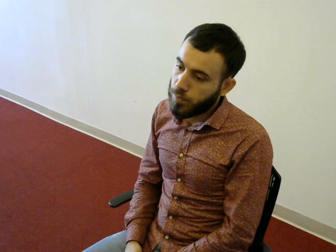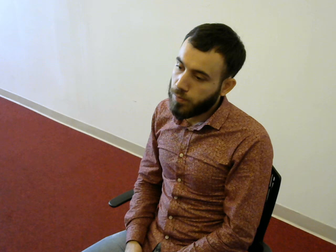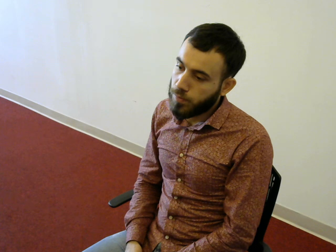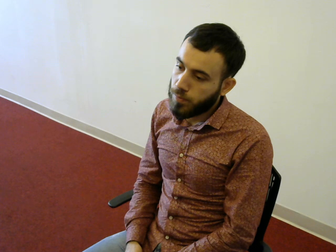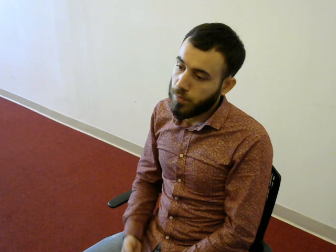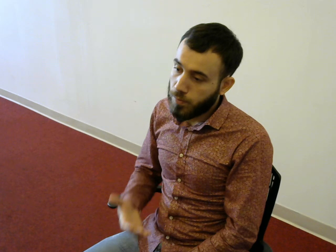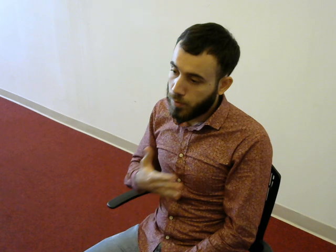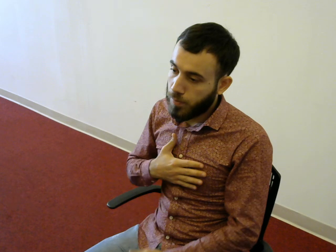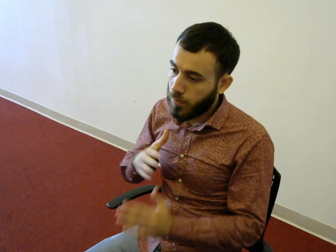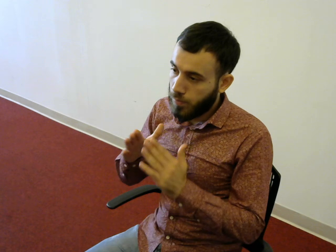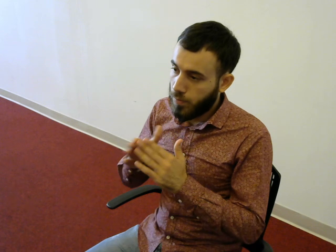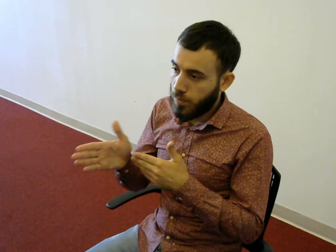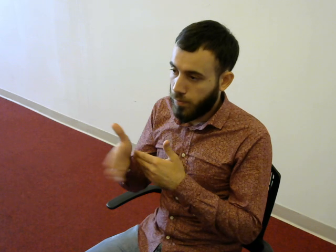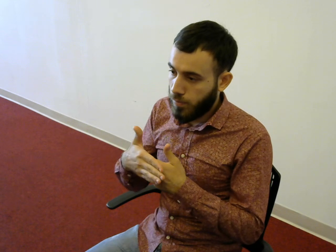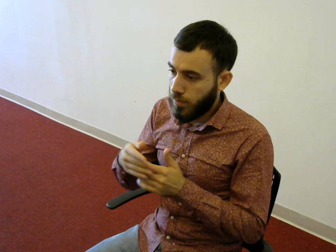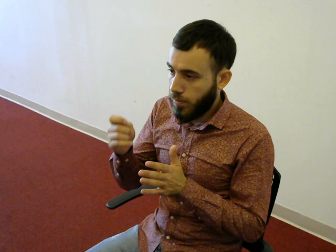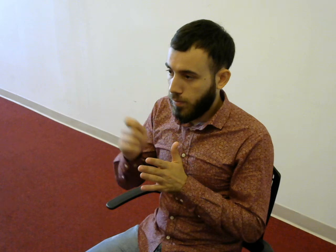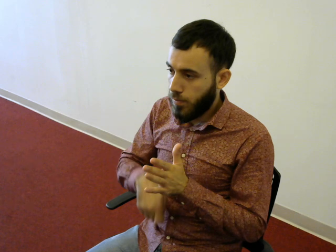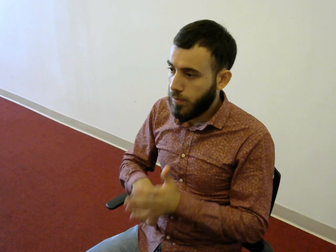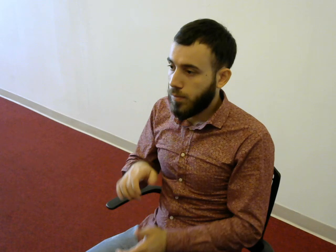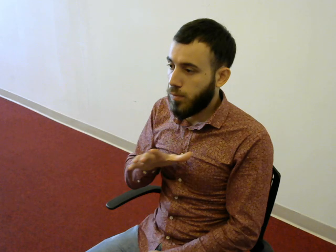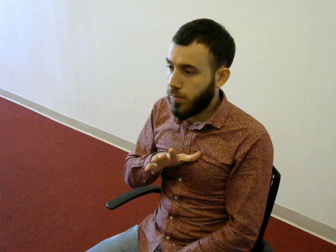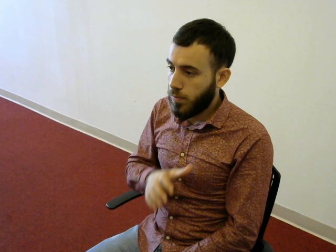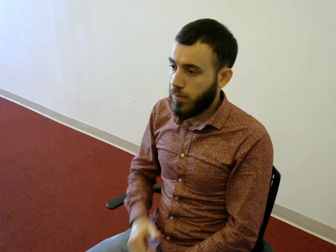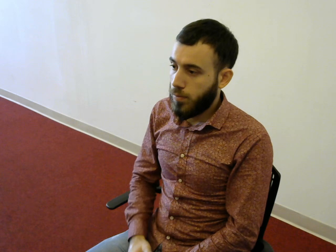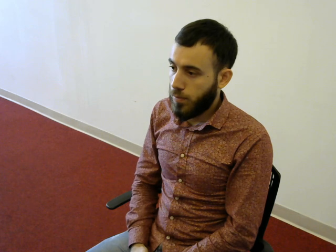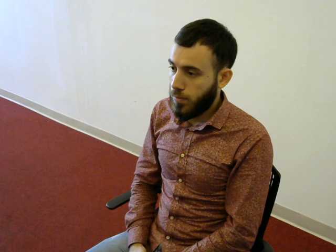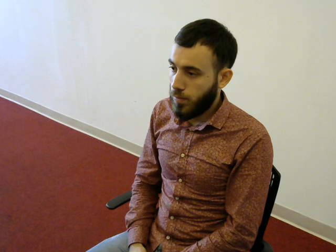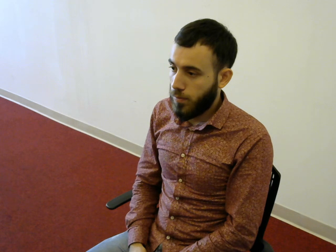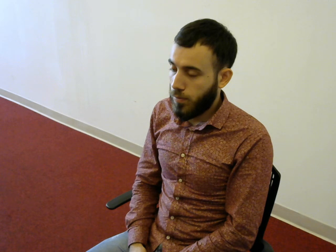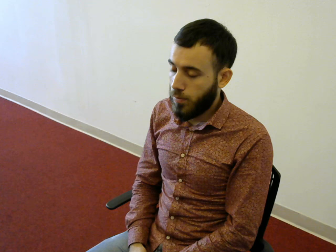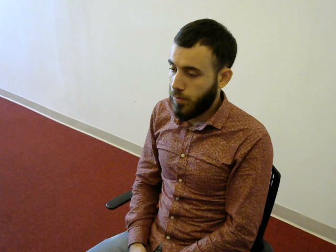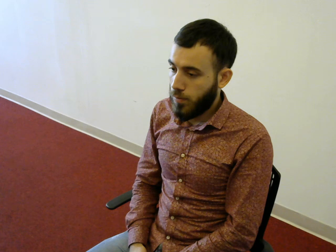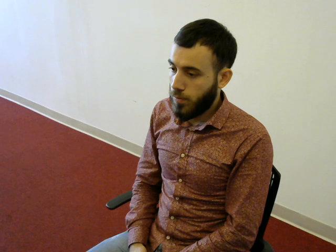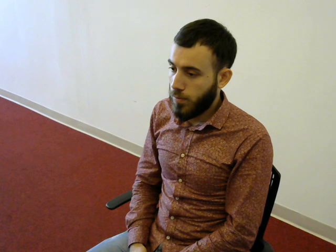Mən evin qapısını bağlamışam